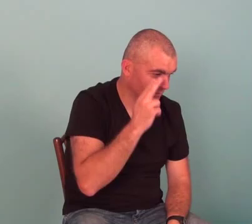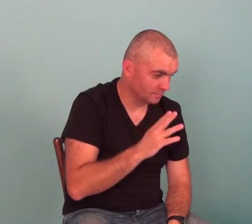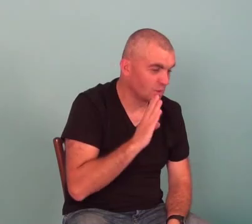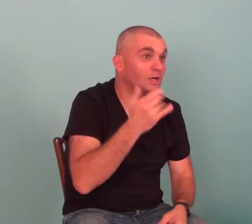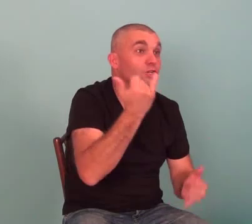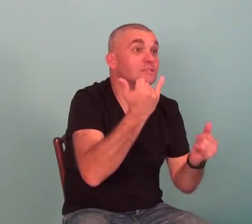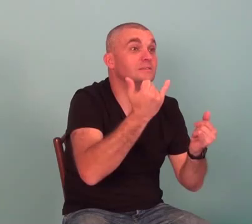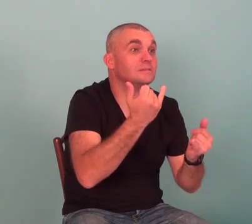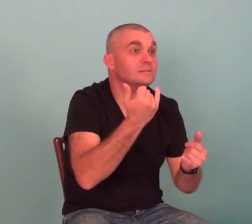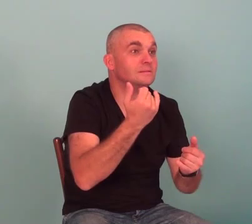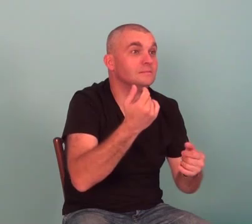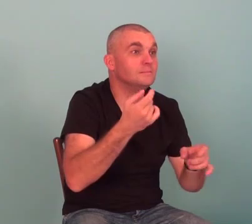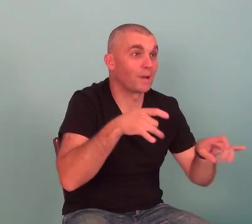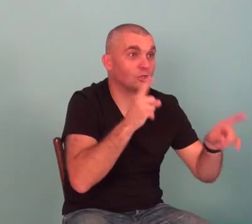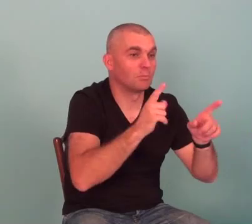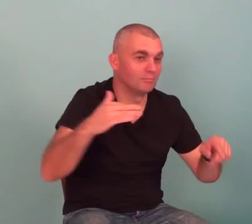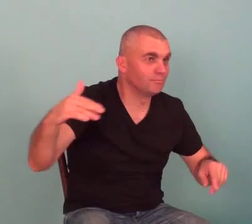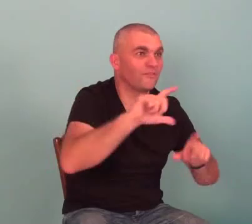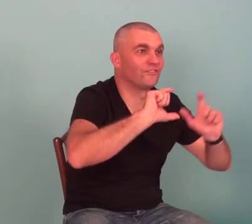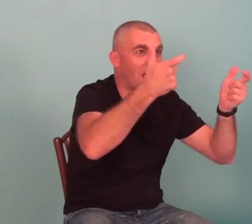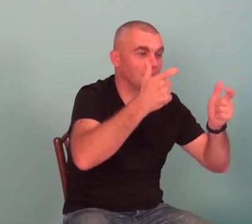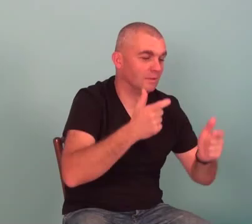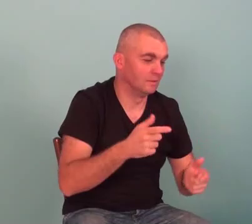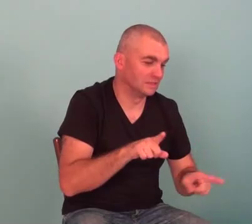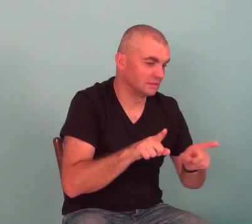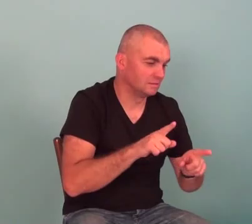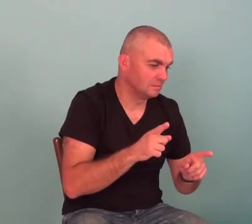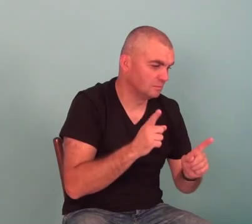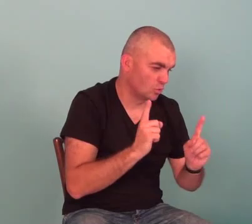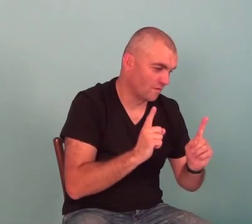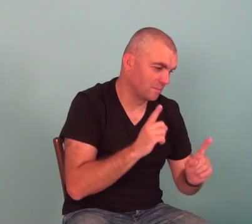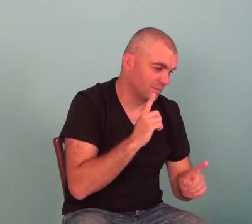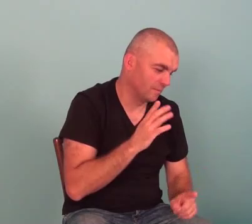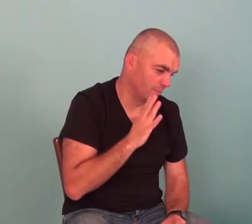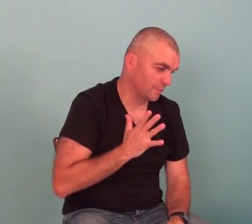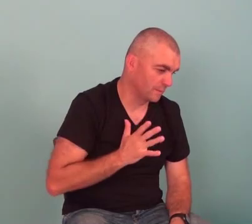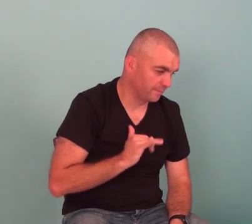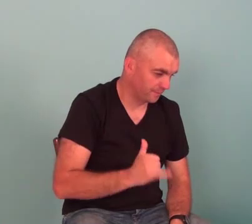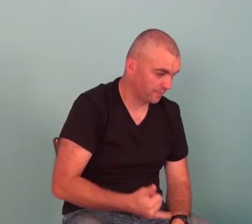Podobnie jakby dziecko szybko wbiegło na ulicę i może być wypadek z samochodem, znak informuje jak bezpiecznie przejść.